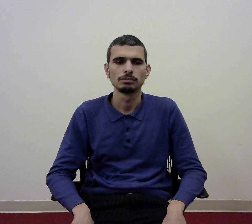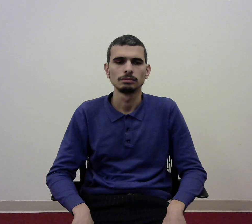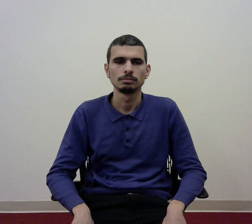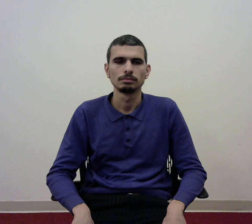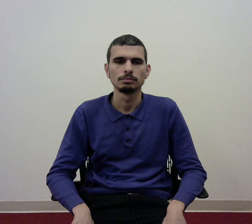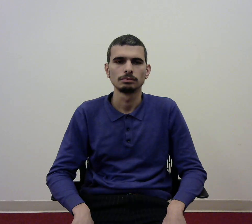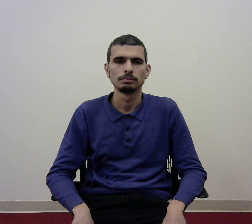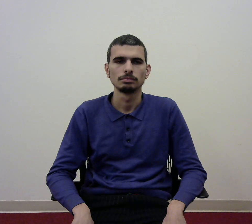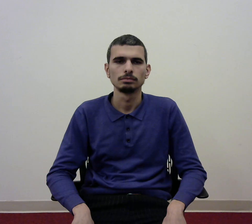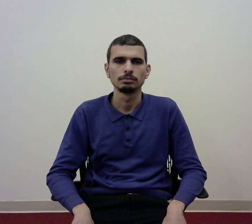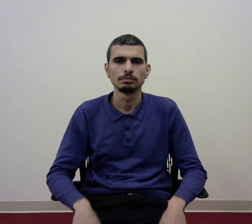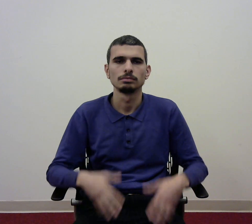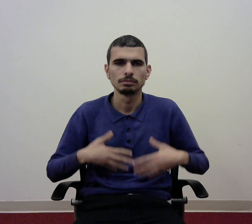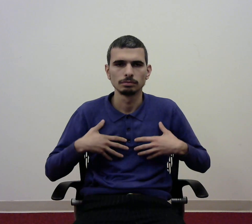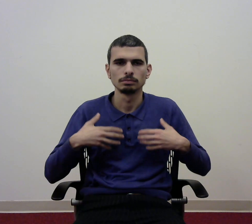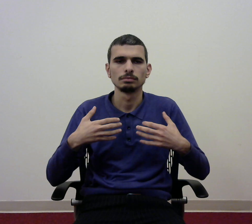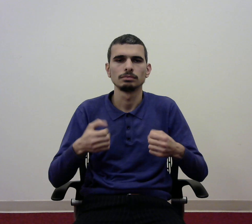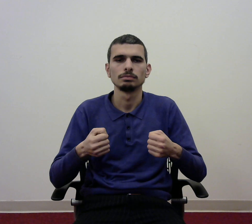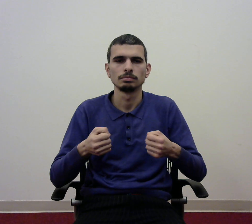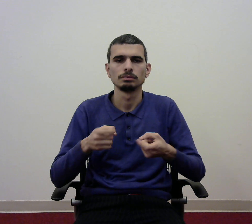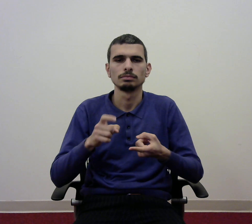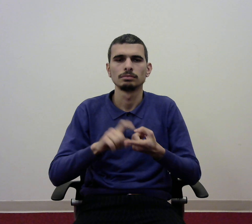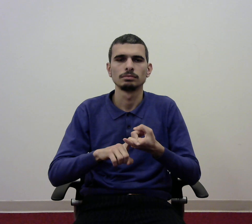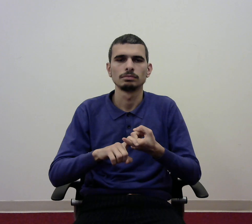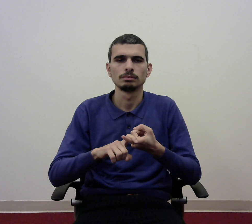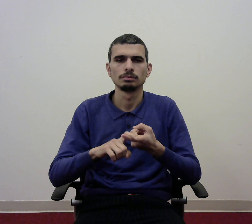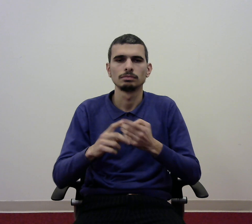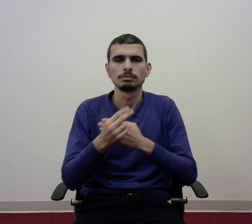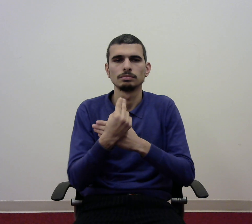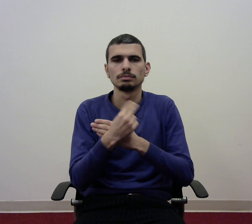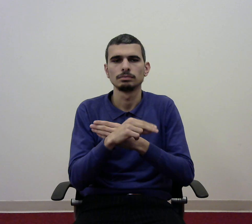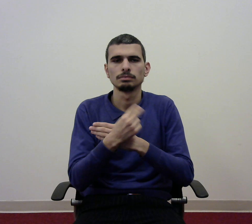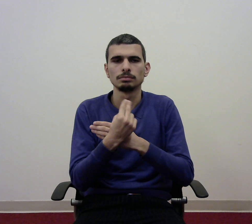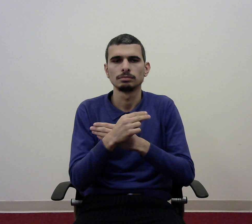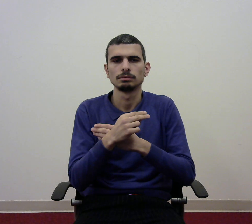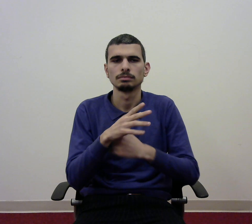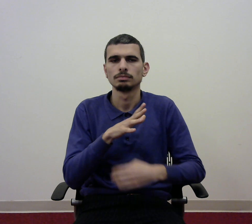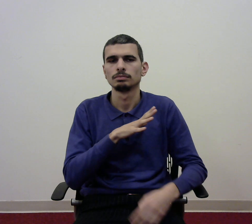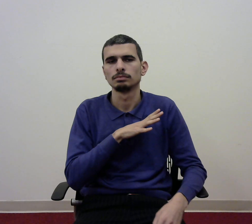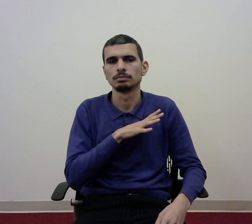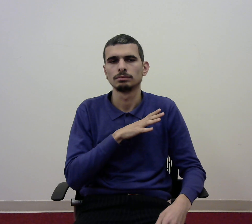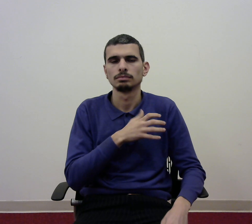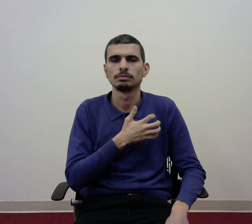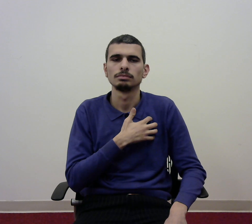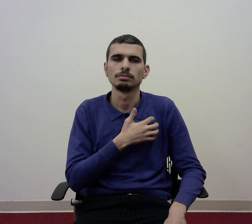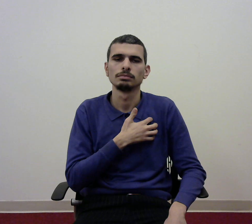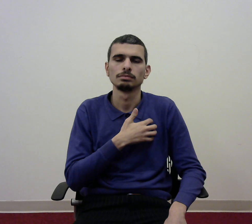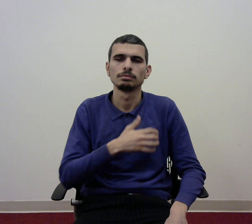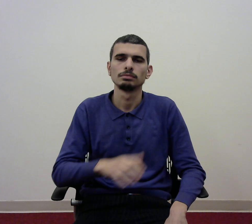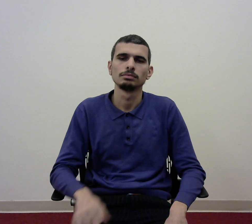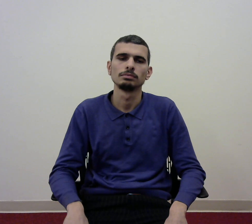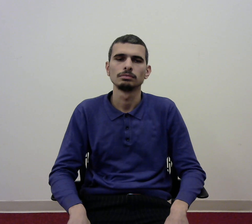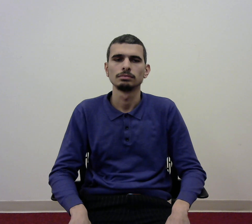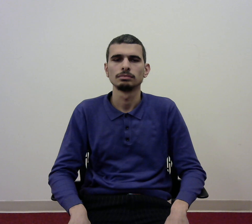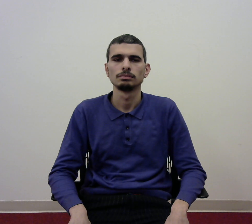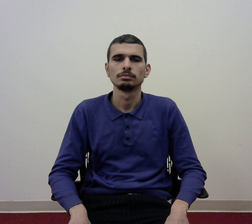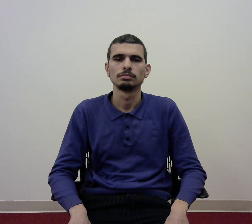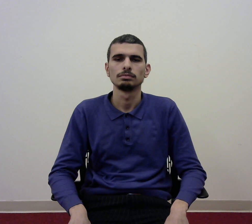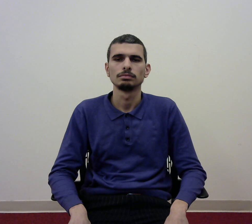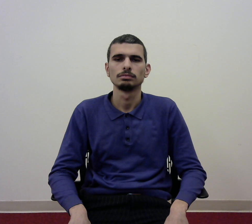Sağlamlığımla bağlı müalicə olmaq istəyirəm